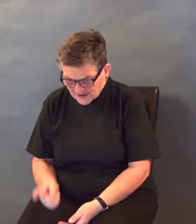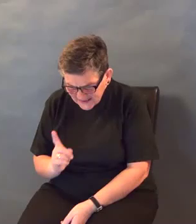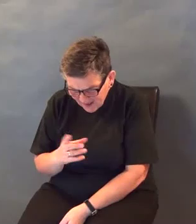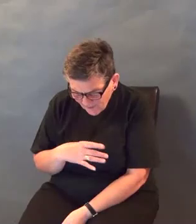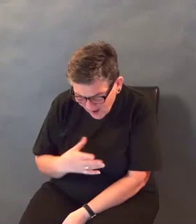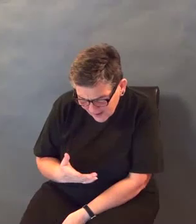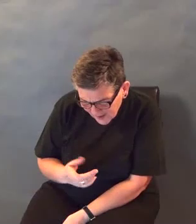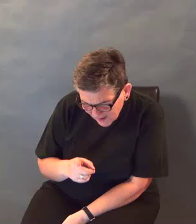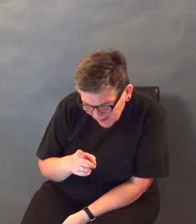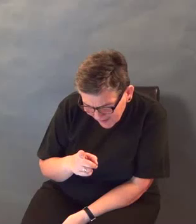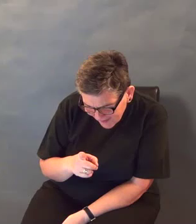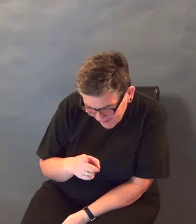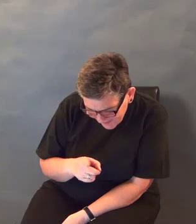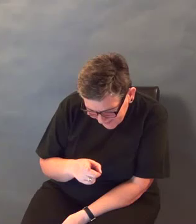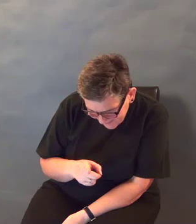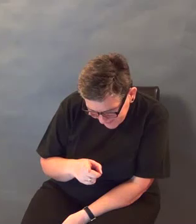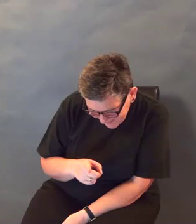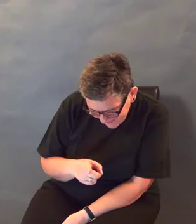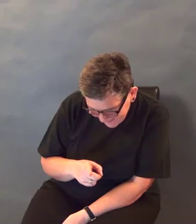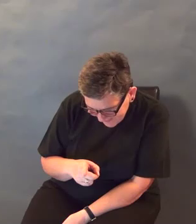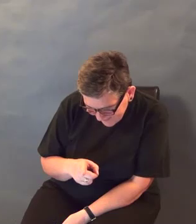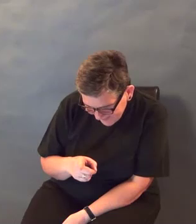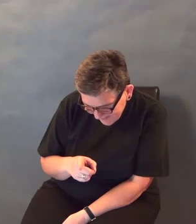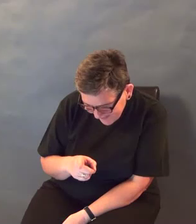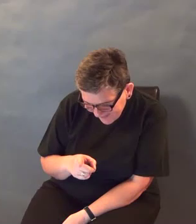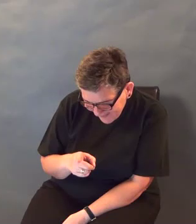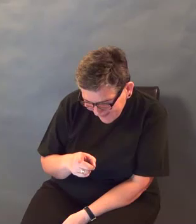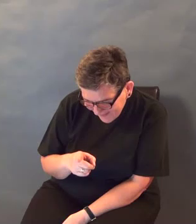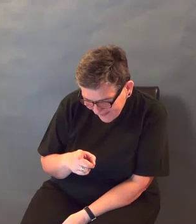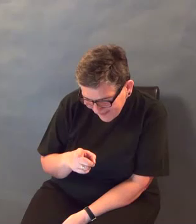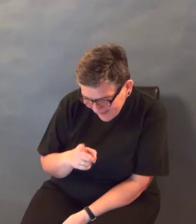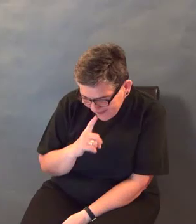Poczekaj, zobaczę kiedy mam wolne.